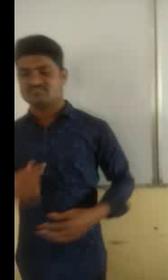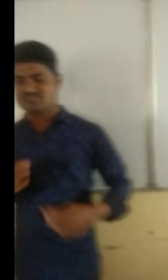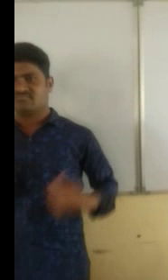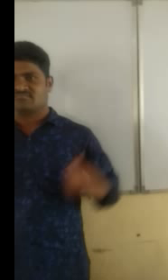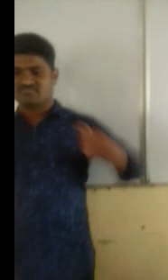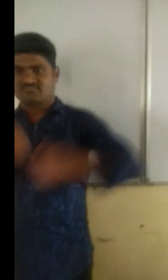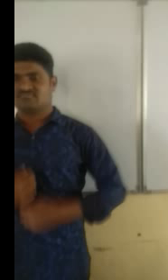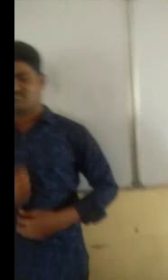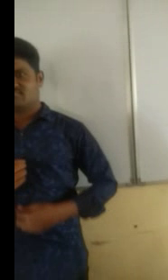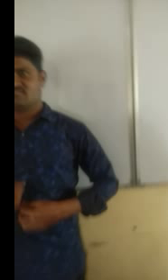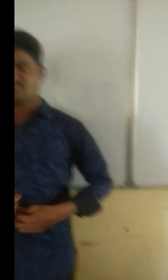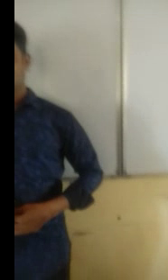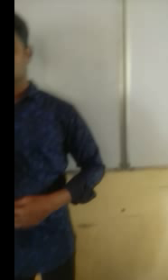wear the shirt